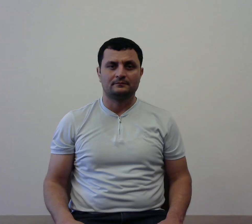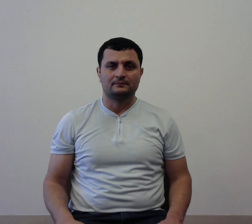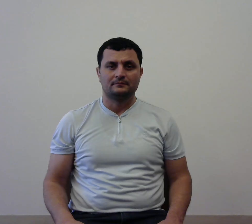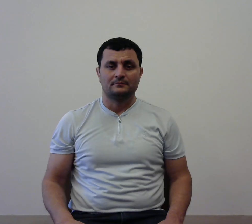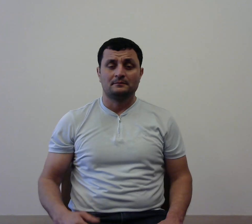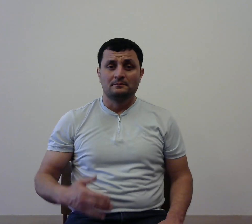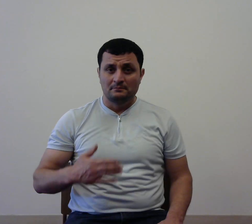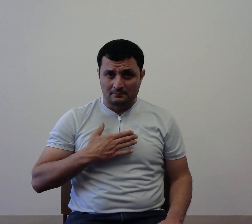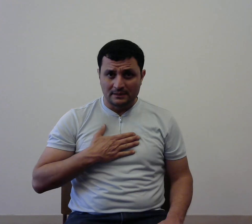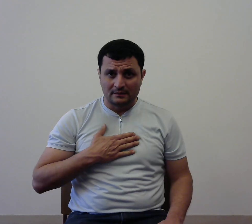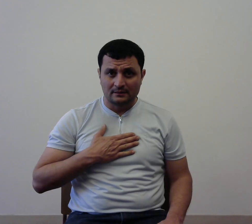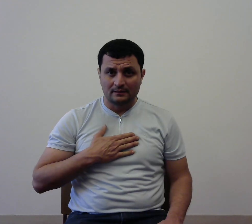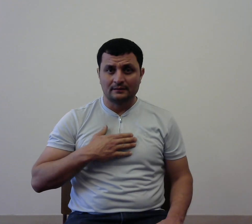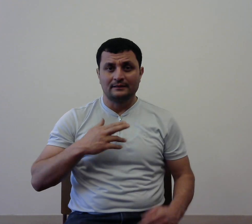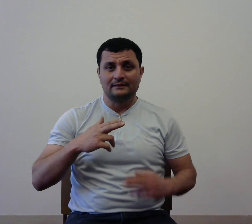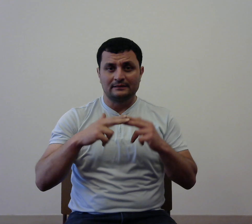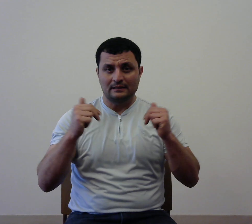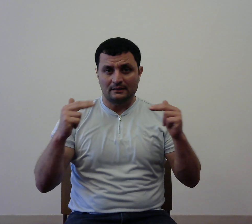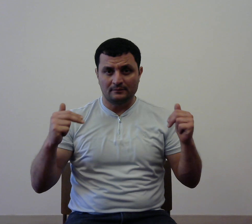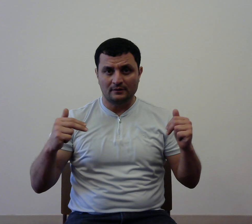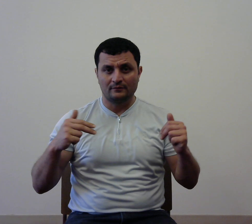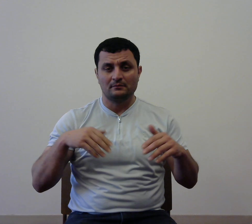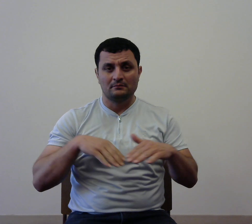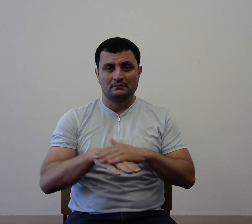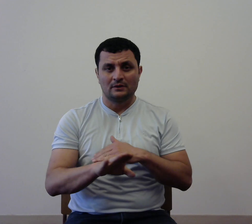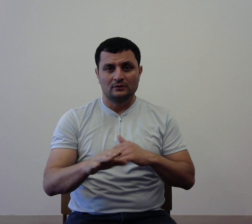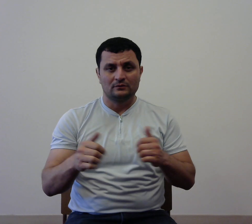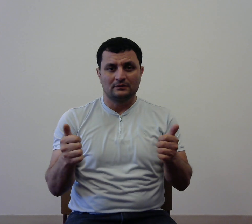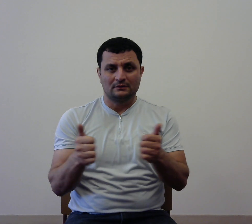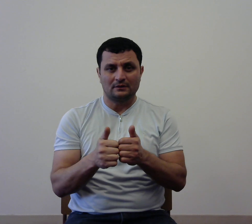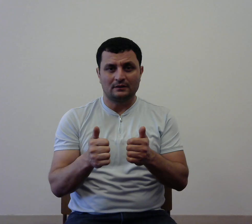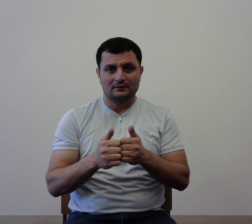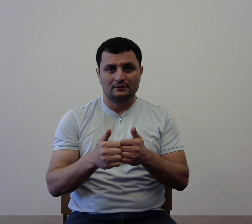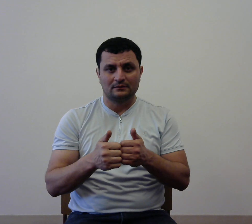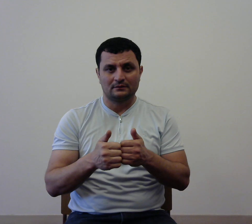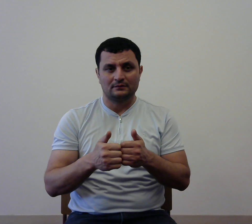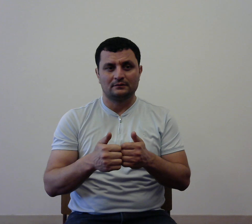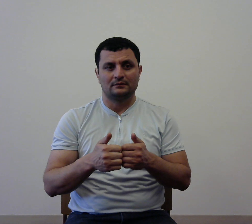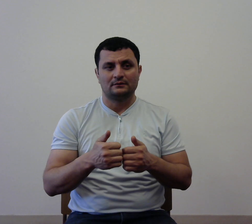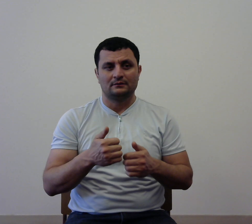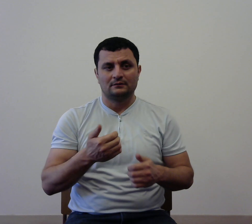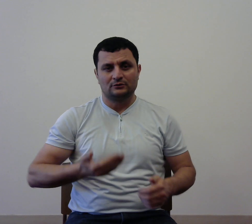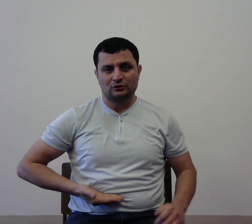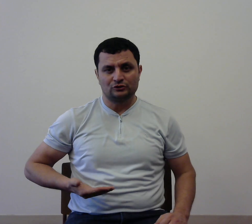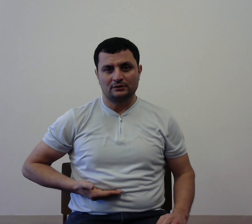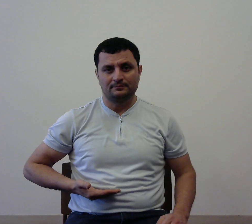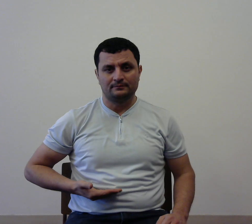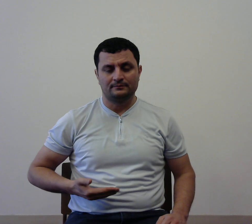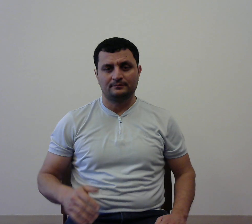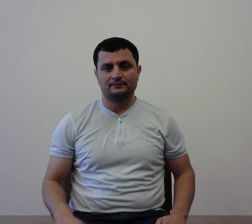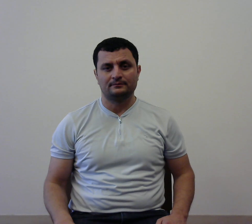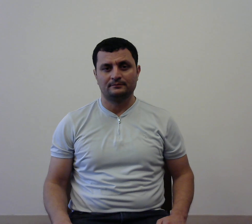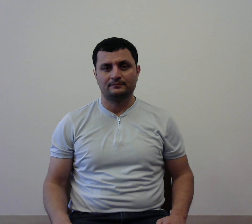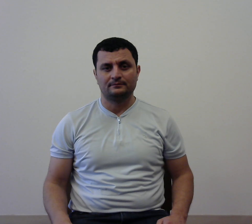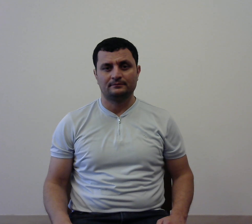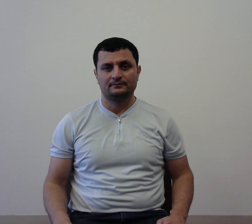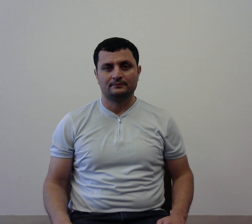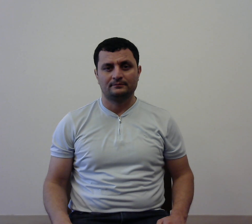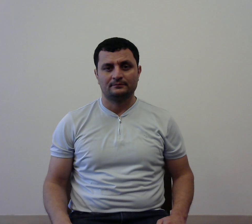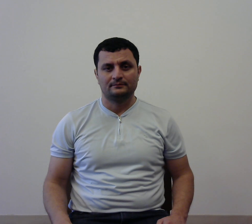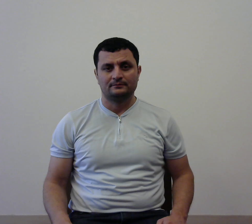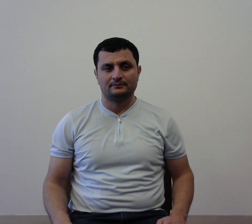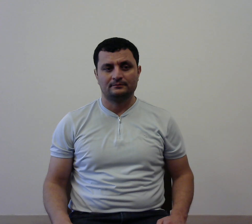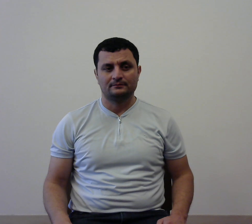Mən Nərimanov metrosunun yanında yaşayıram